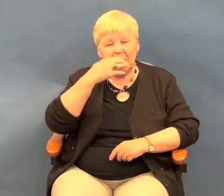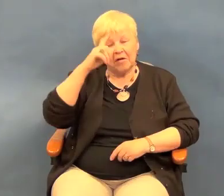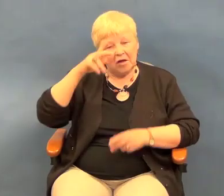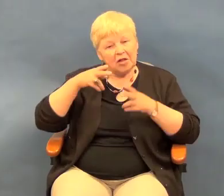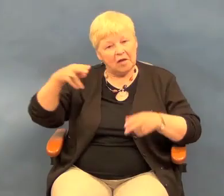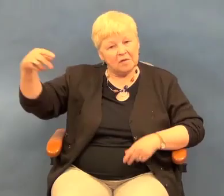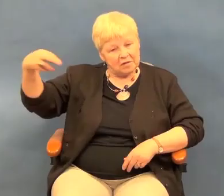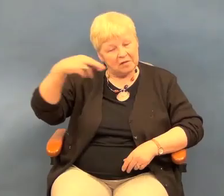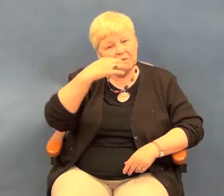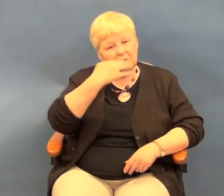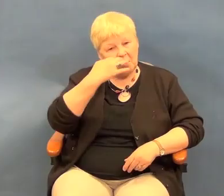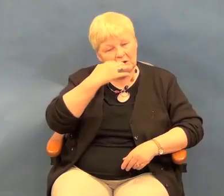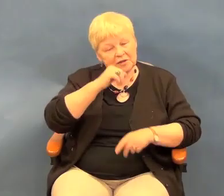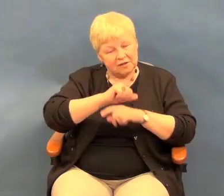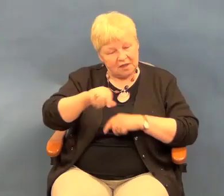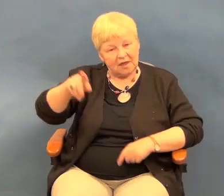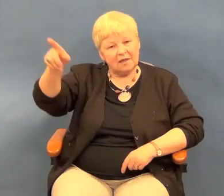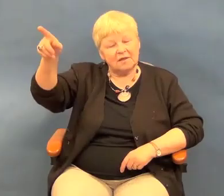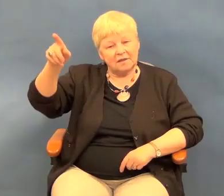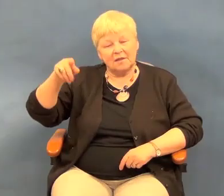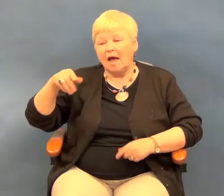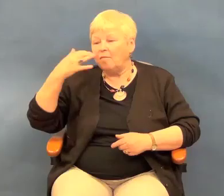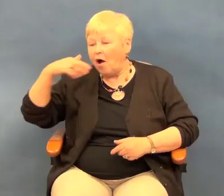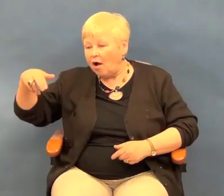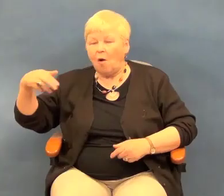Jest nad morzem na ulicy, jest nad morzem.